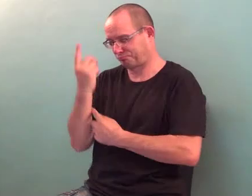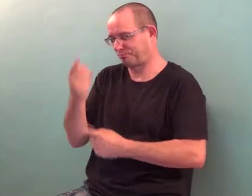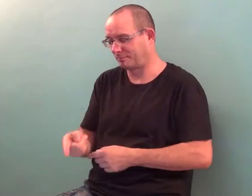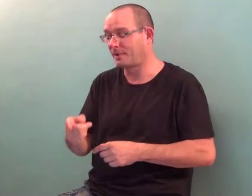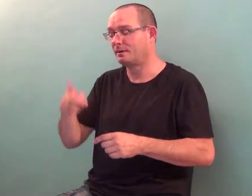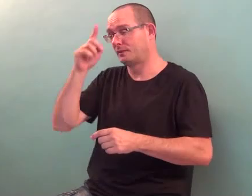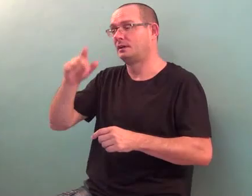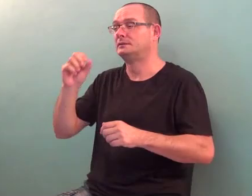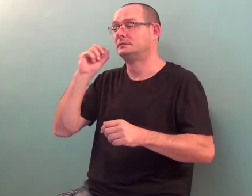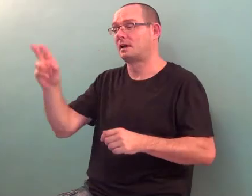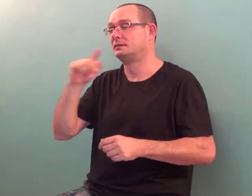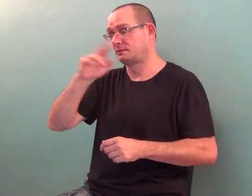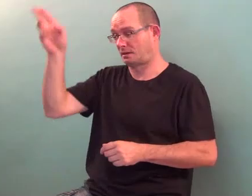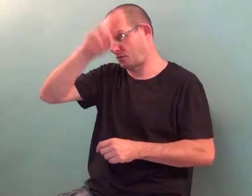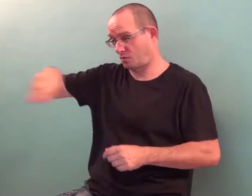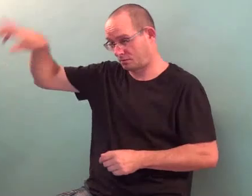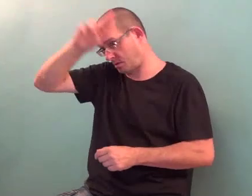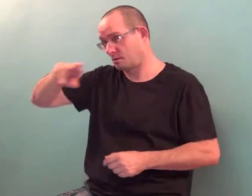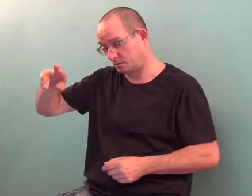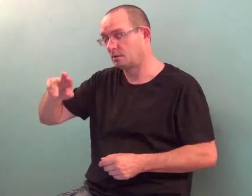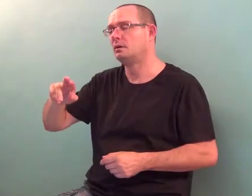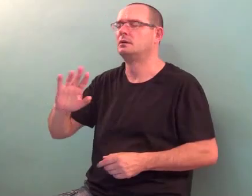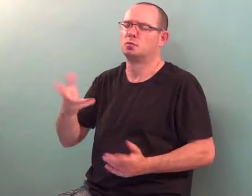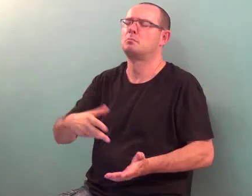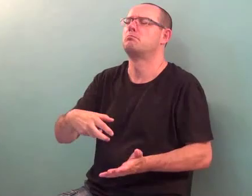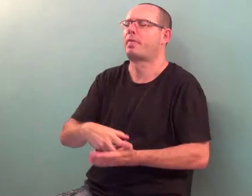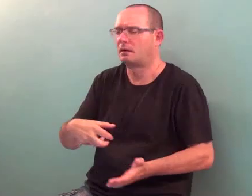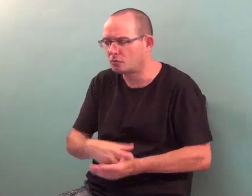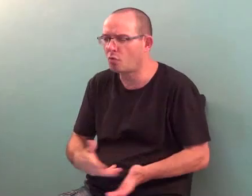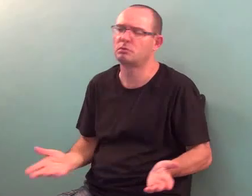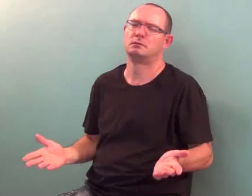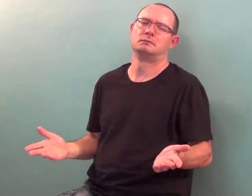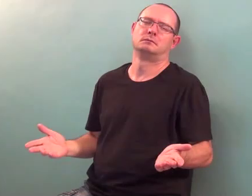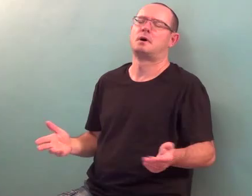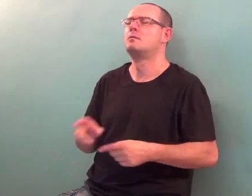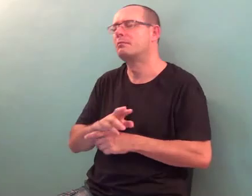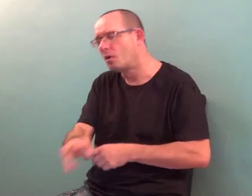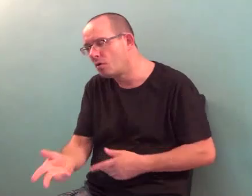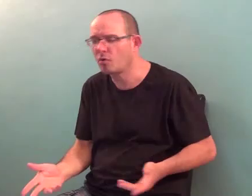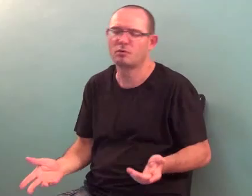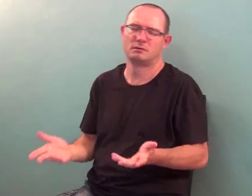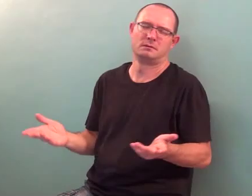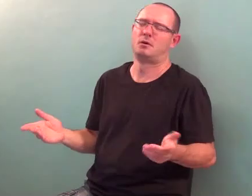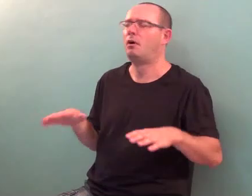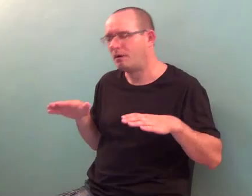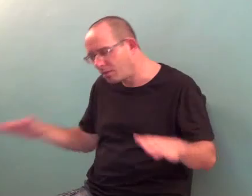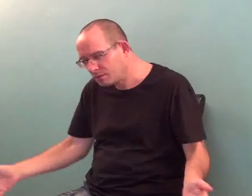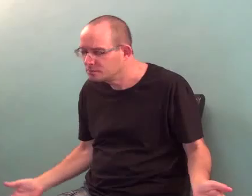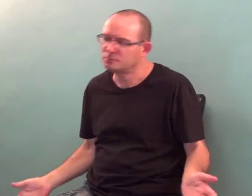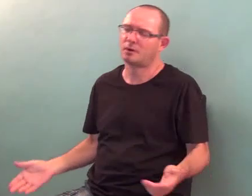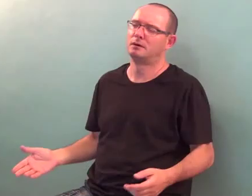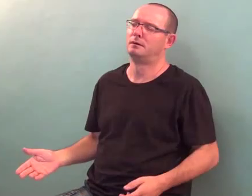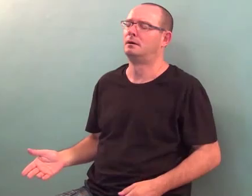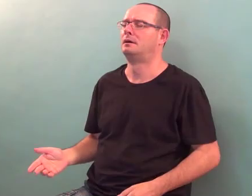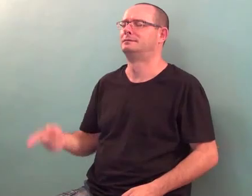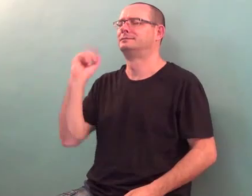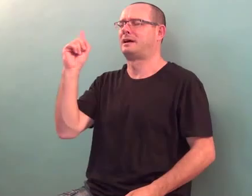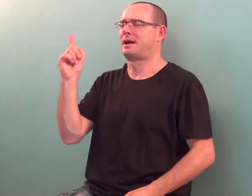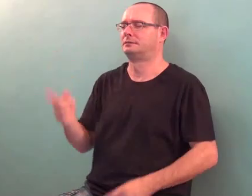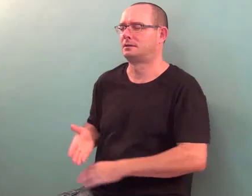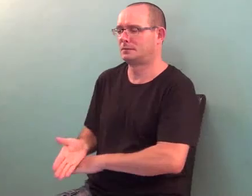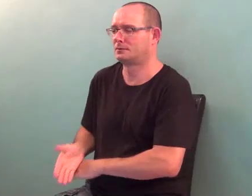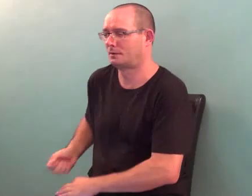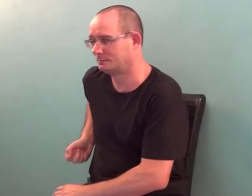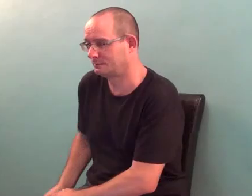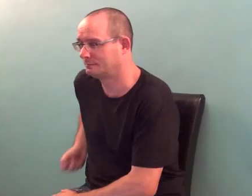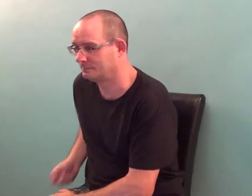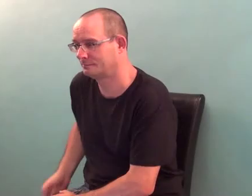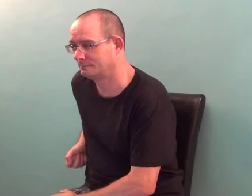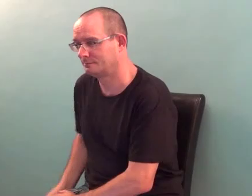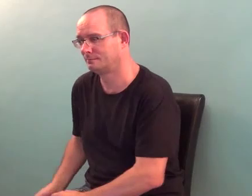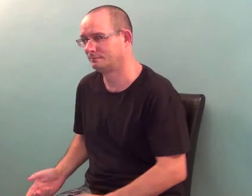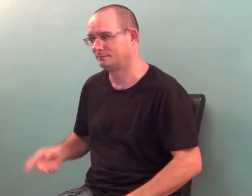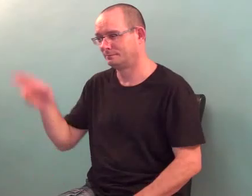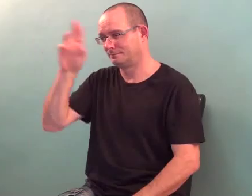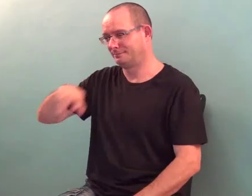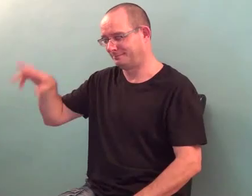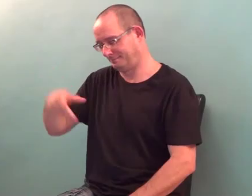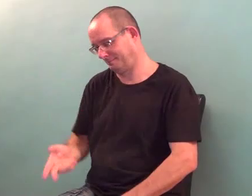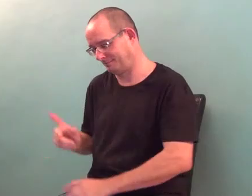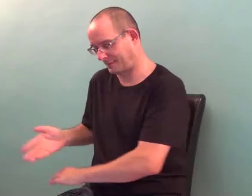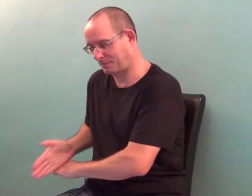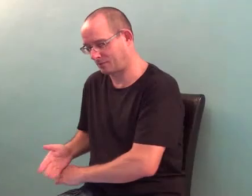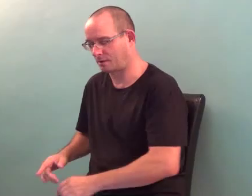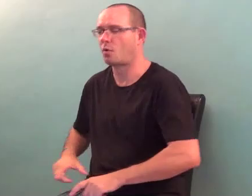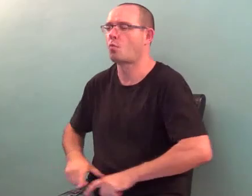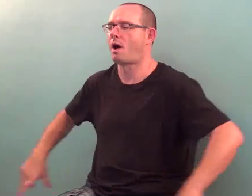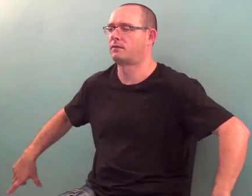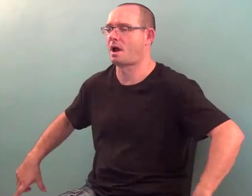Znak z czerwonym kołem jest na peronie, na polu czy na lotnisku, tam jest zakaz piłowania ławki.